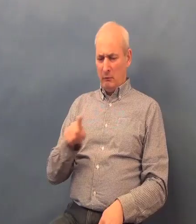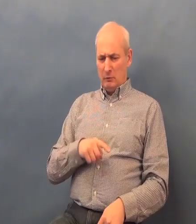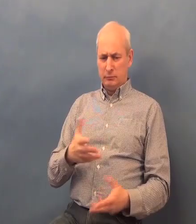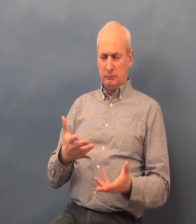Zniknął.